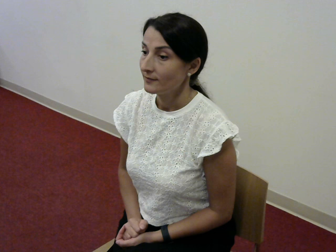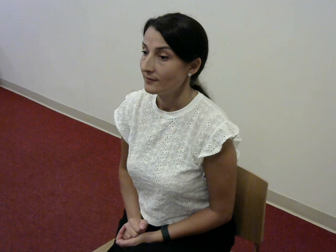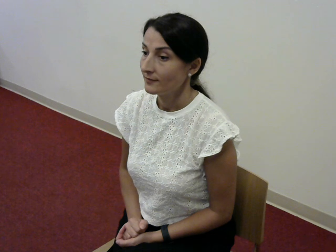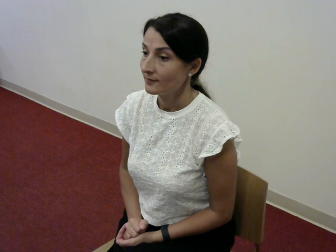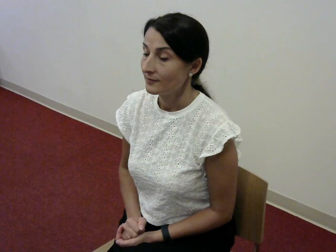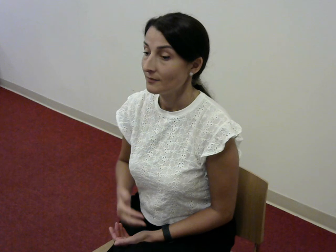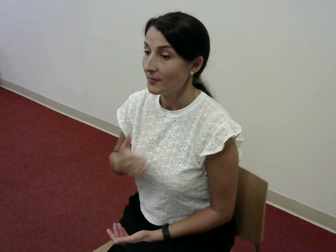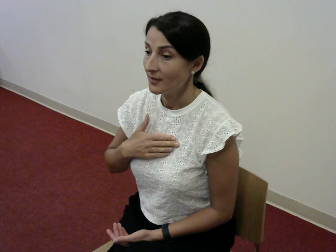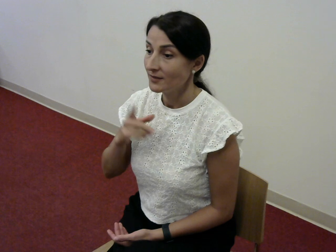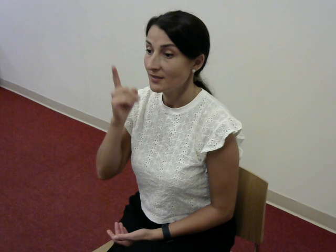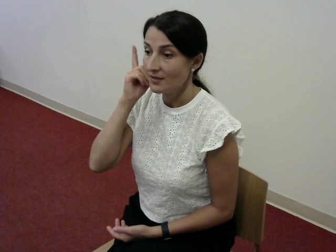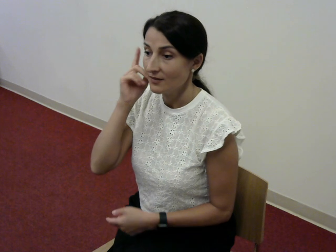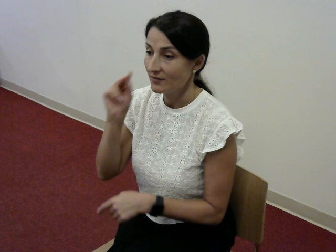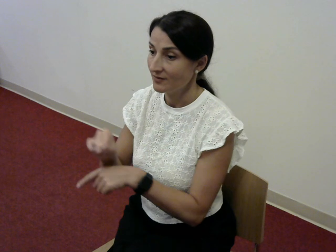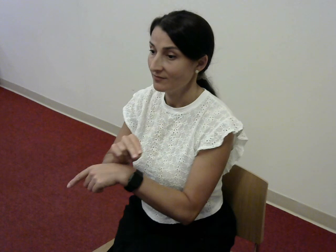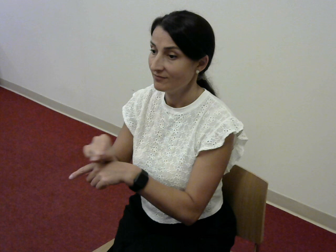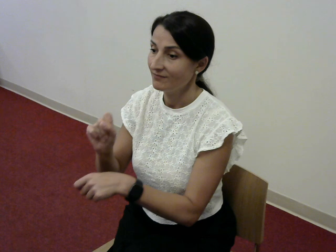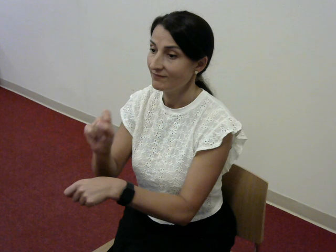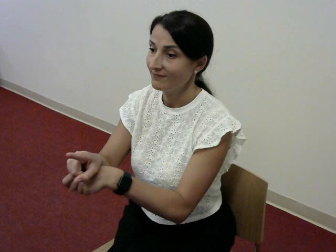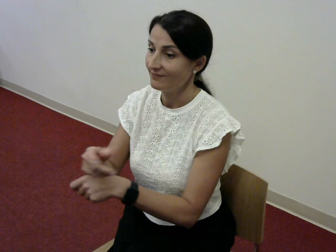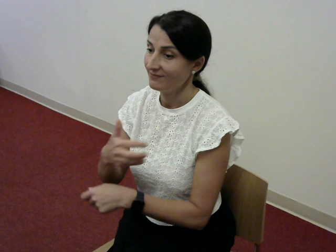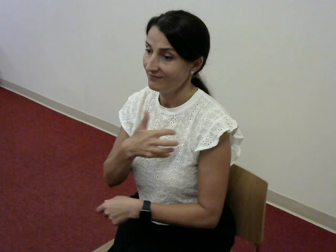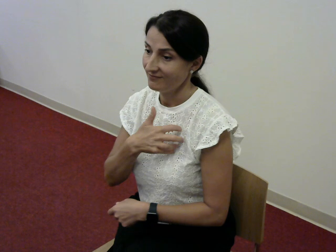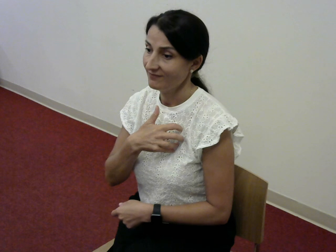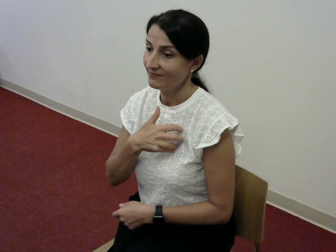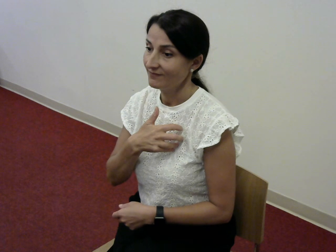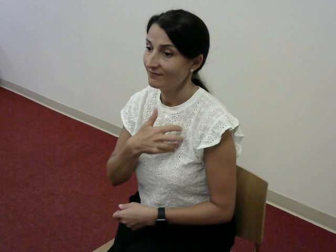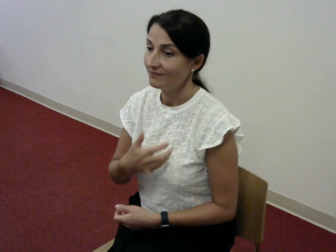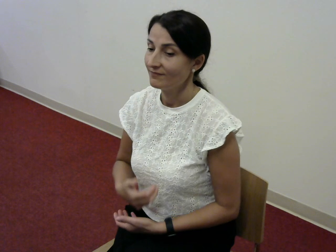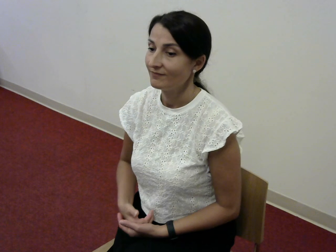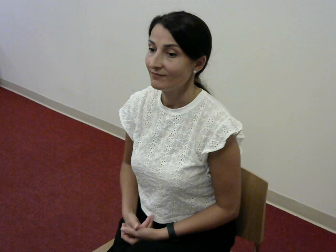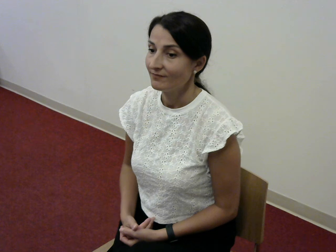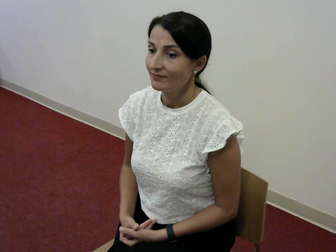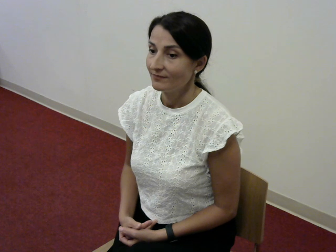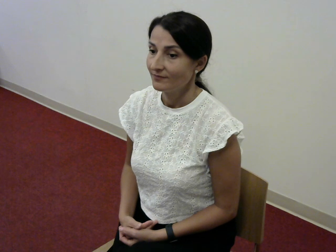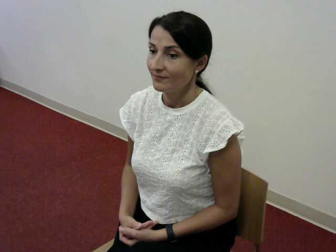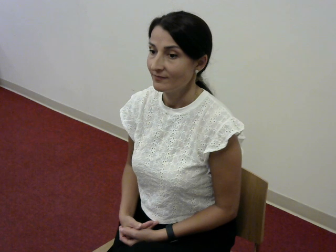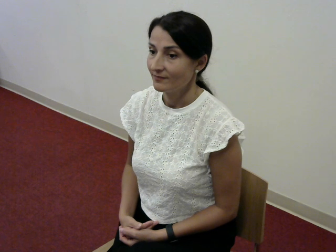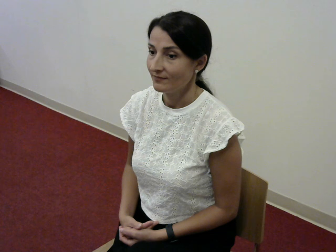Mən telefonu təmir etdirmək istəyirəm